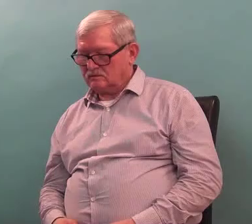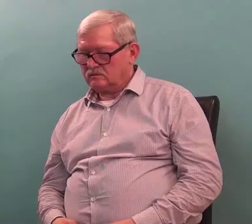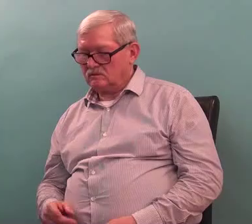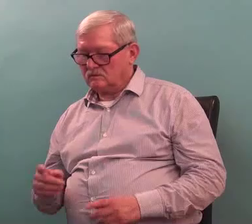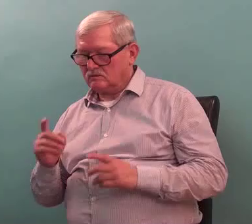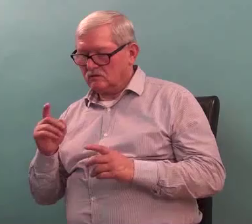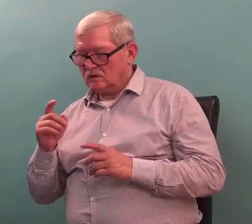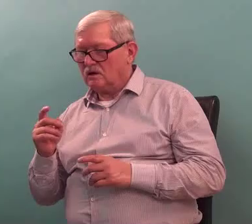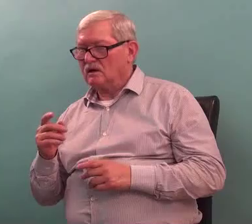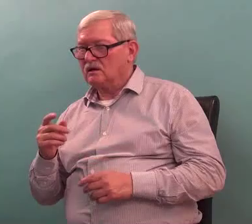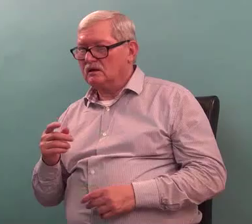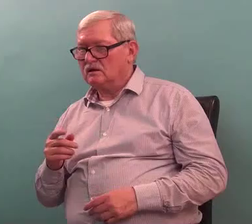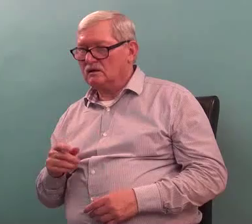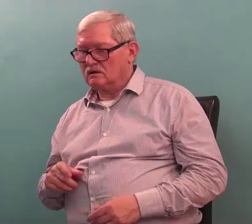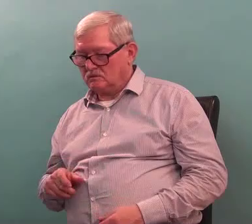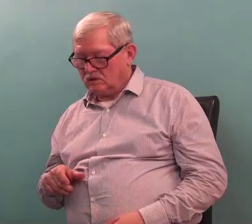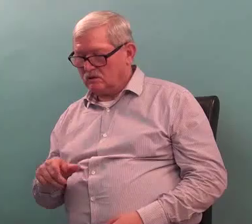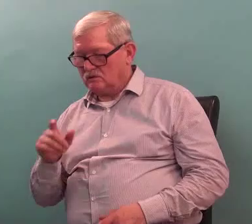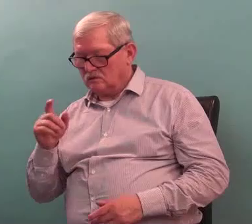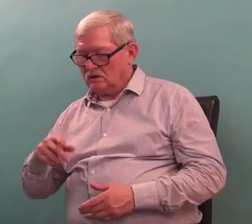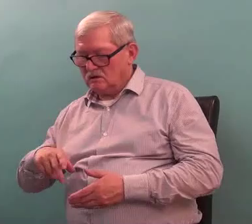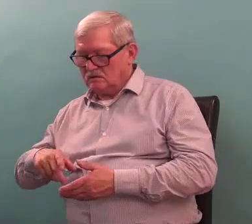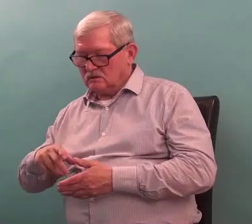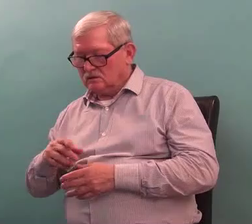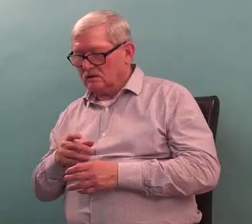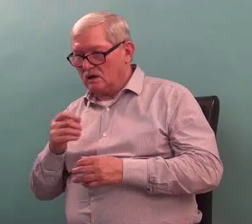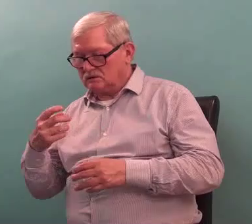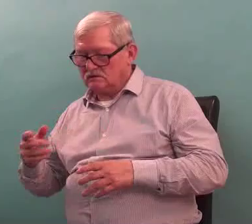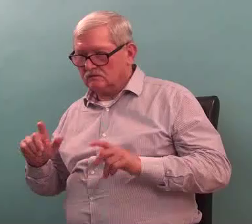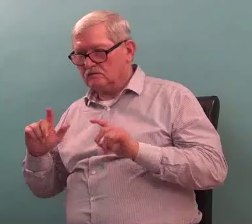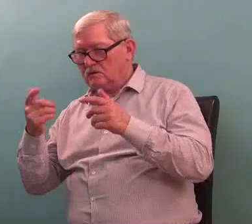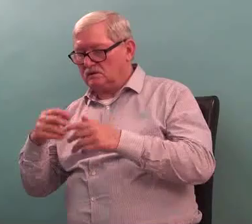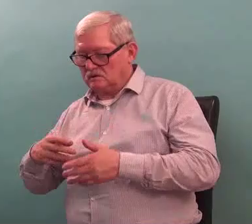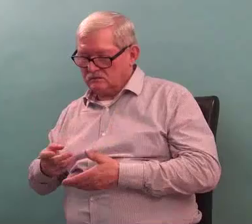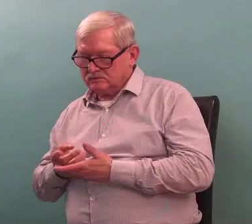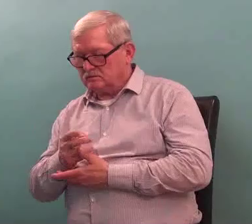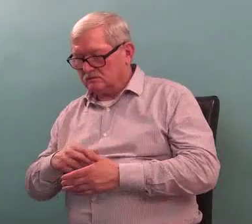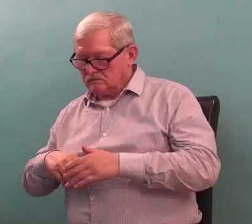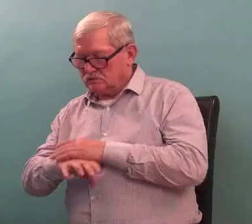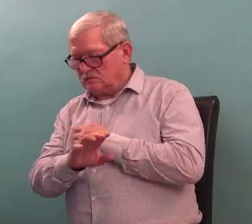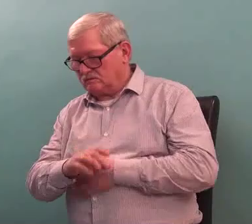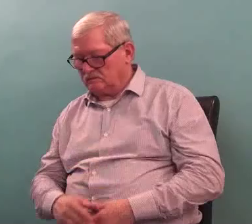Trzeba uważać jak się przechodzi przez jezdnię, samochód może kogoś potrącić, trzeba uciekać w innym kierunku.